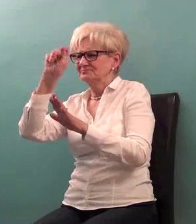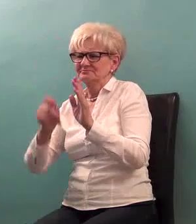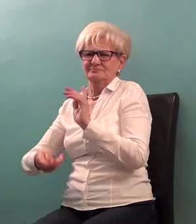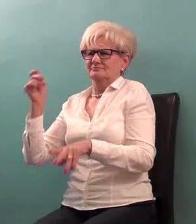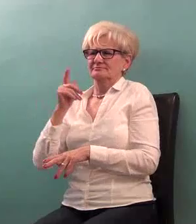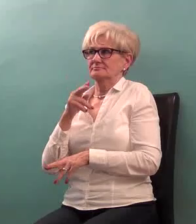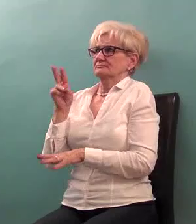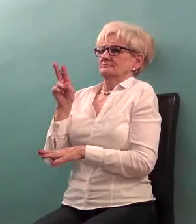Nagle zobaczył policjanta i znieruchomiał.